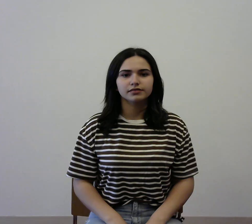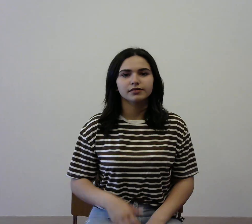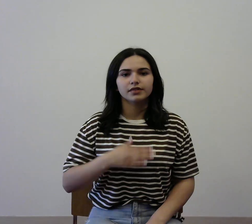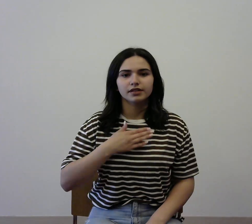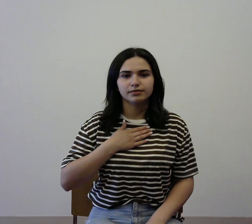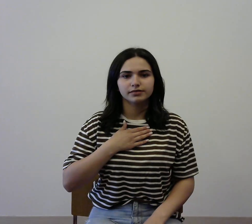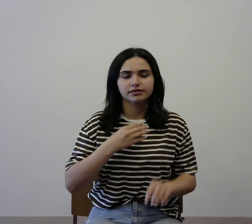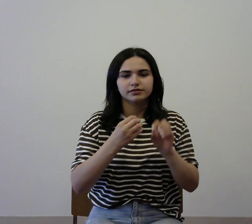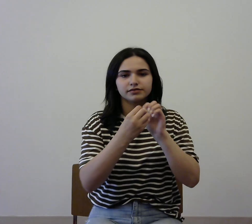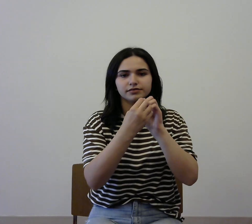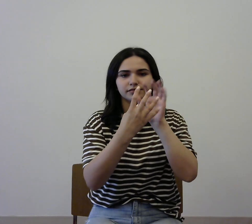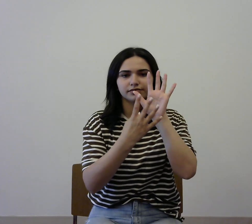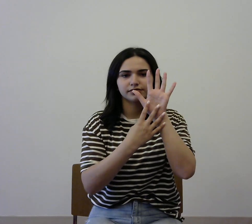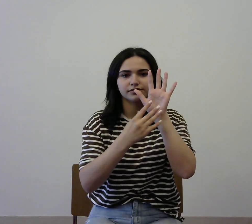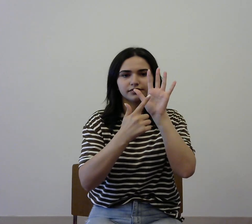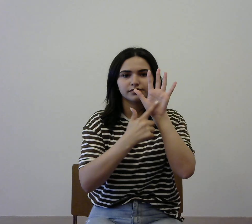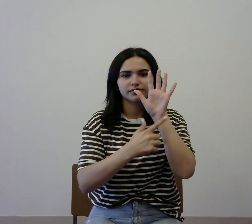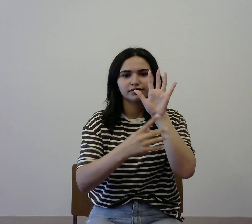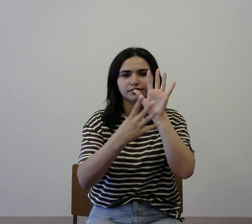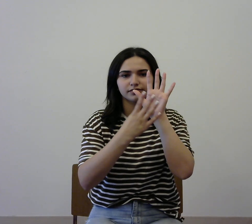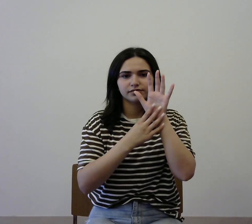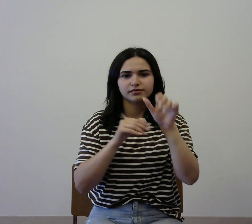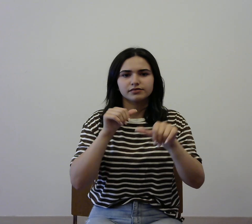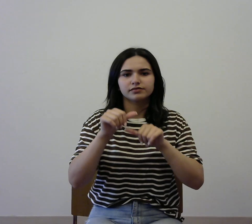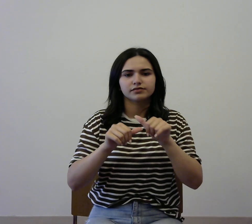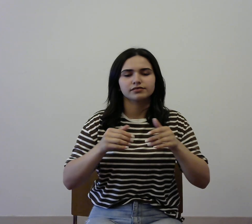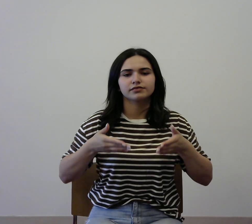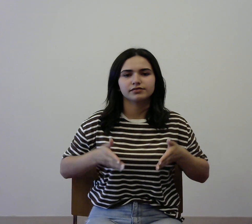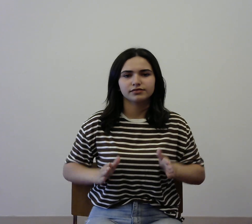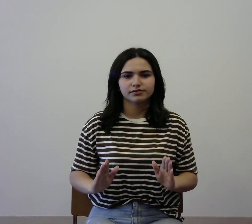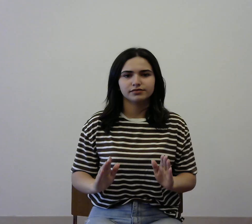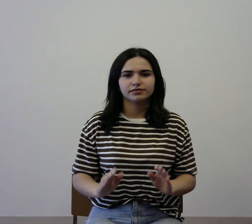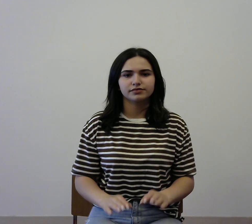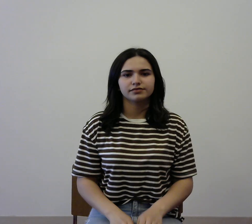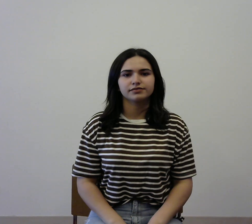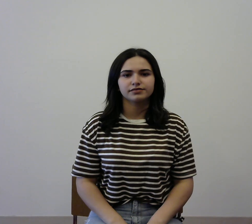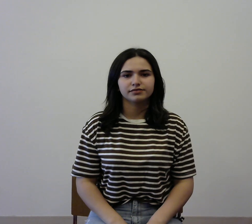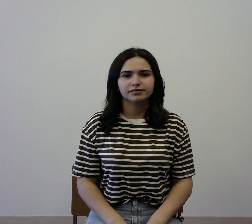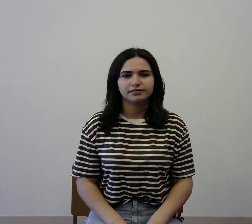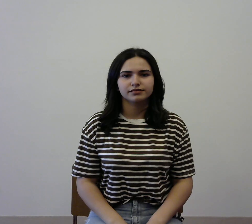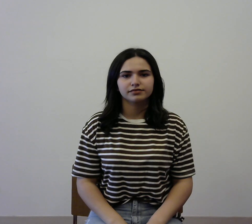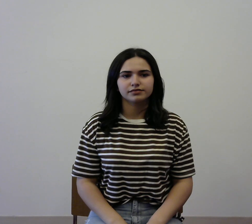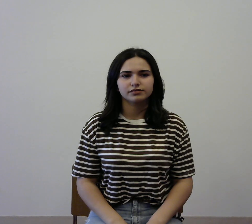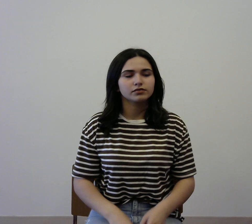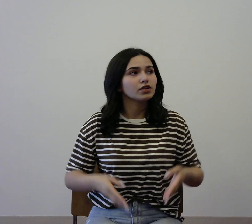Mən 1979-cu ildə anadan olmuşam